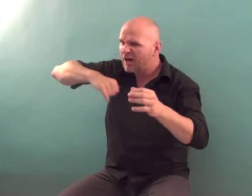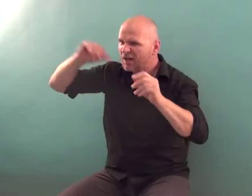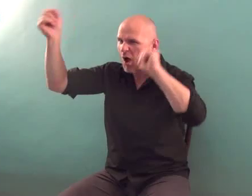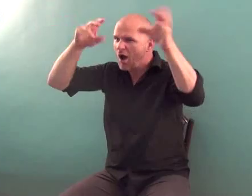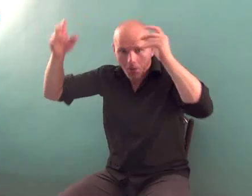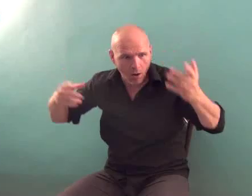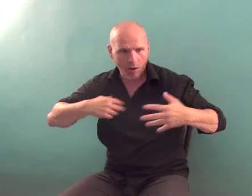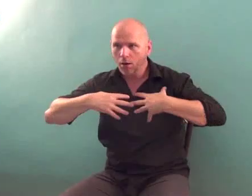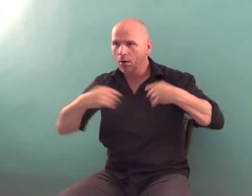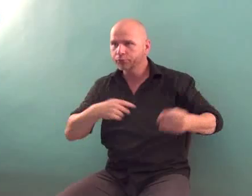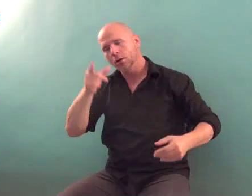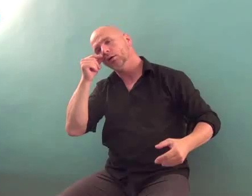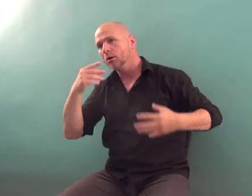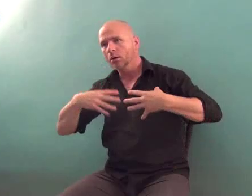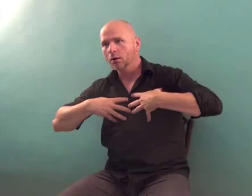Mężczyzna się dziwi, bo niczego nie czuł, tak twardo spał.